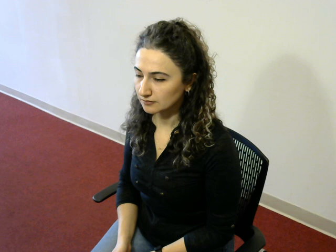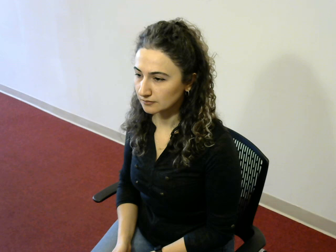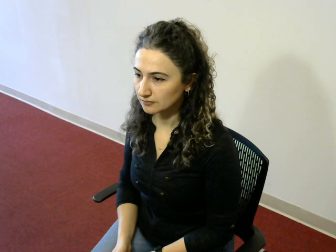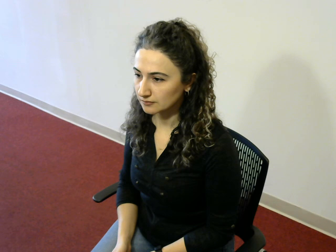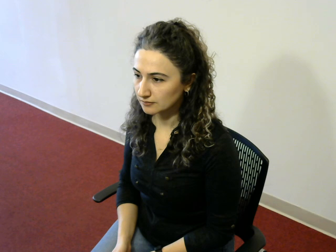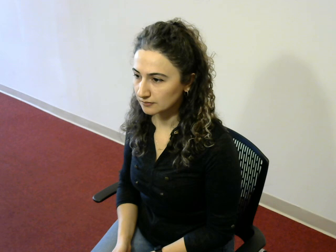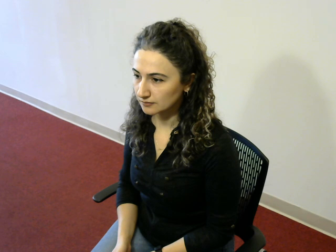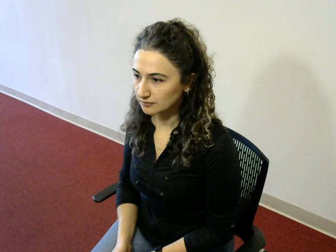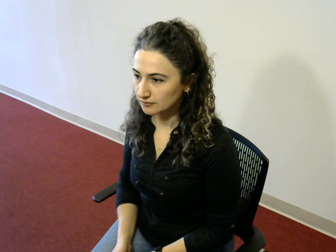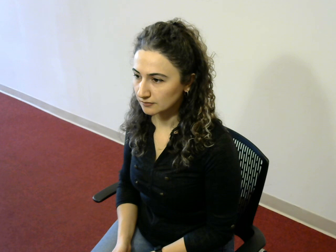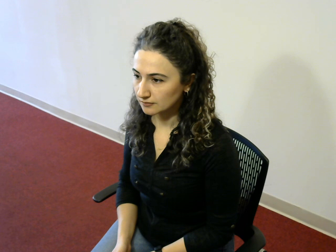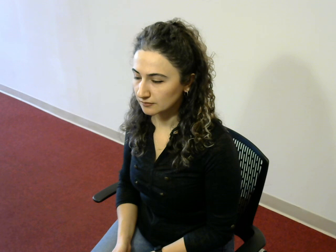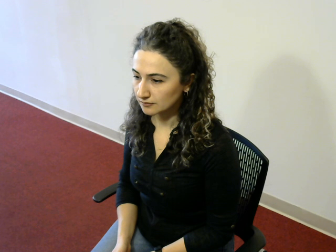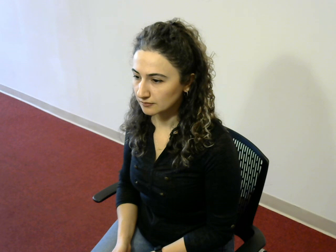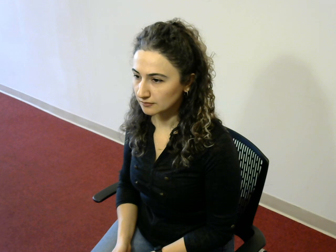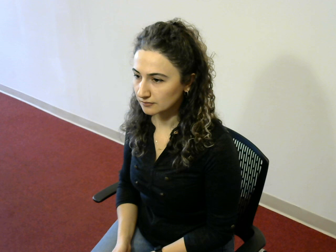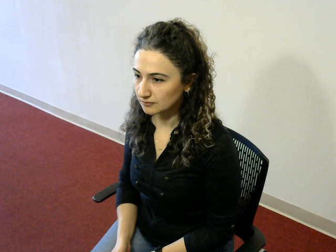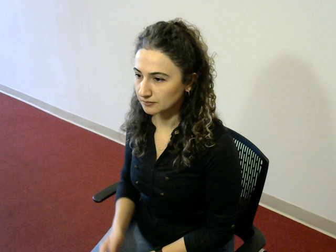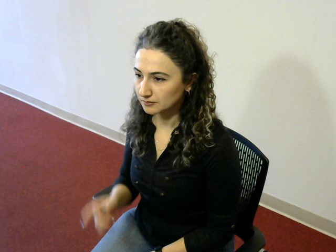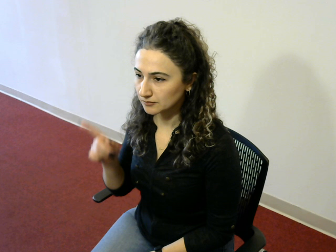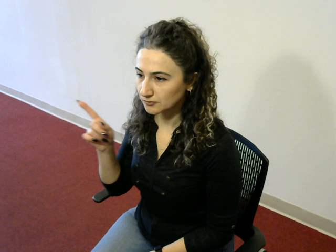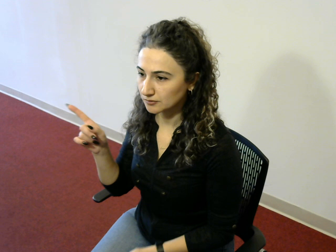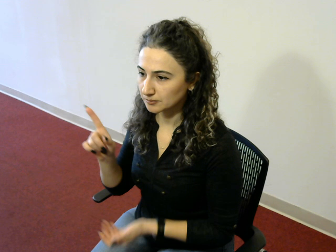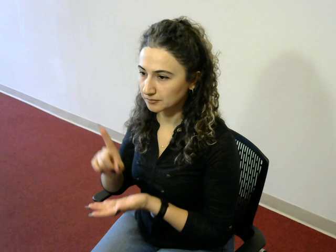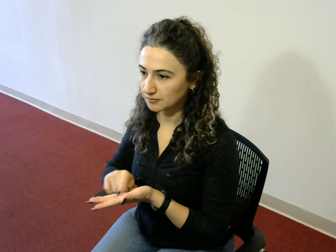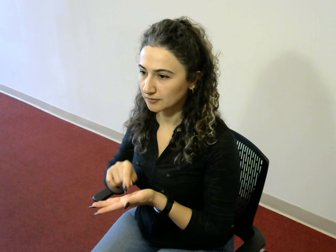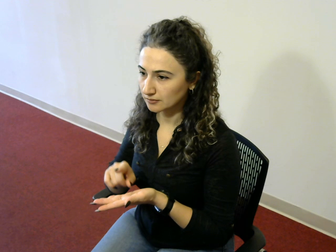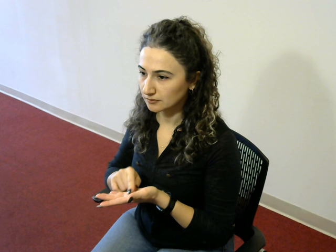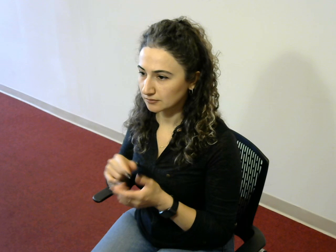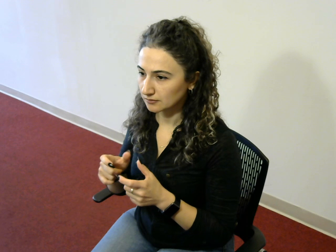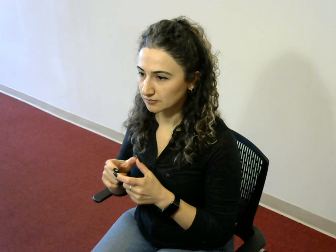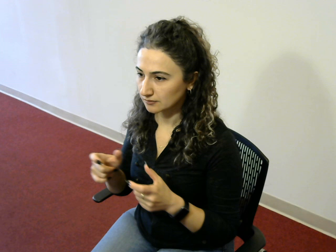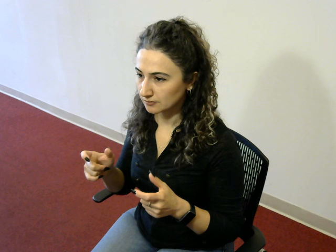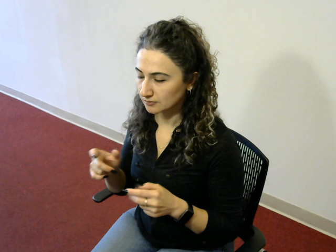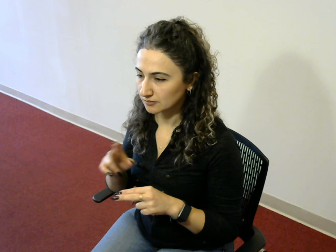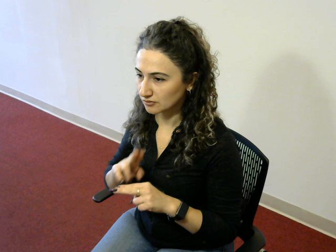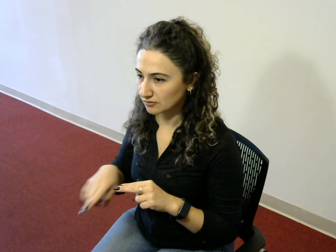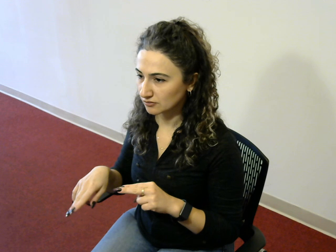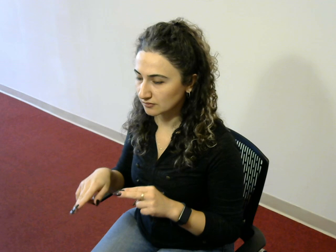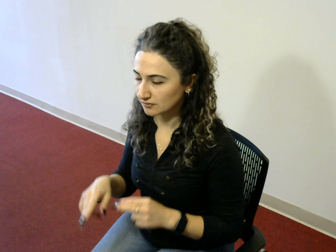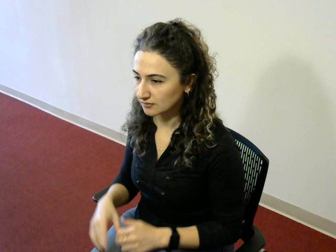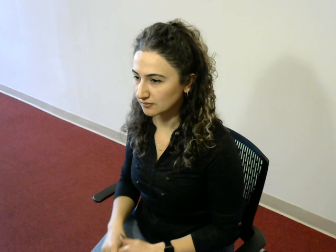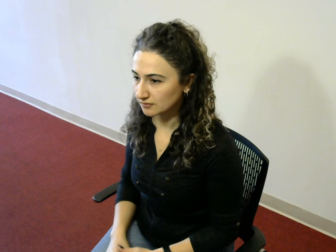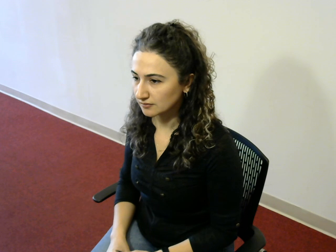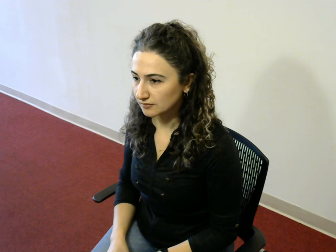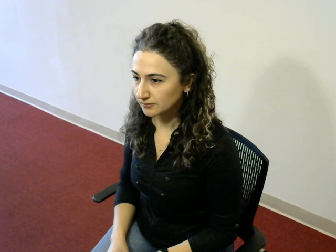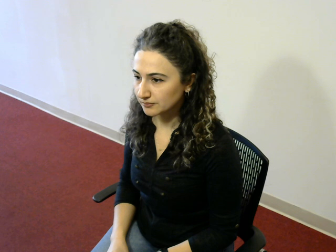O pensiya kartını itirib